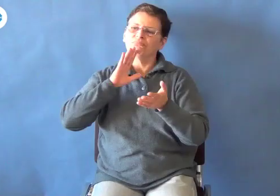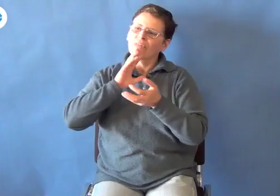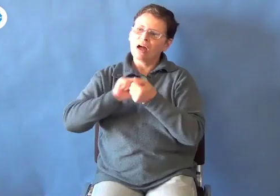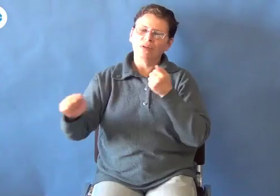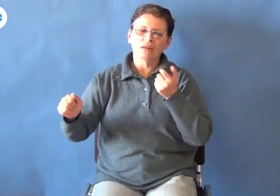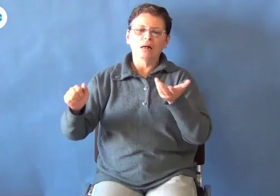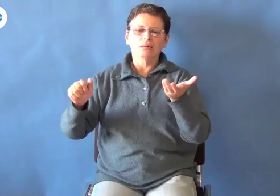Prawdopodobnie awaria.